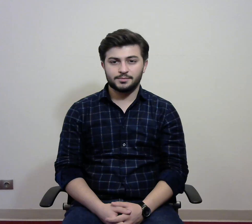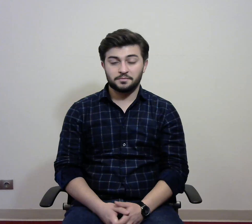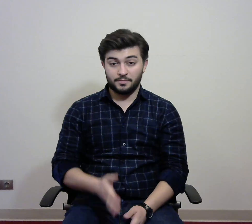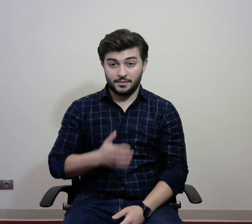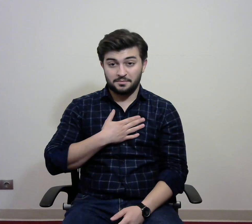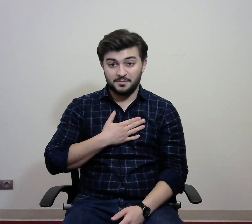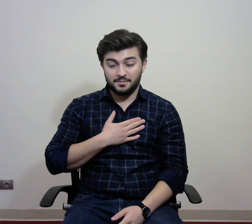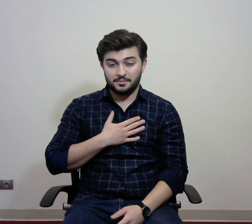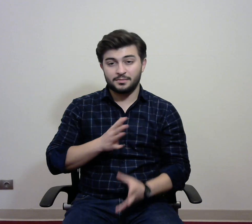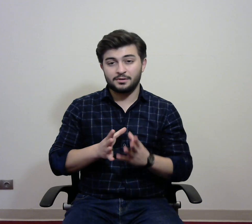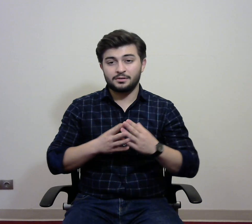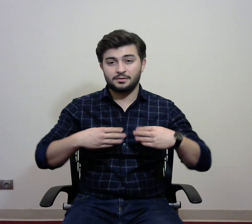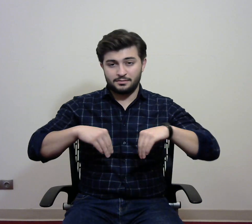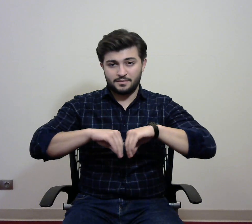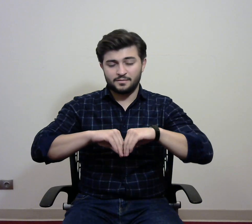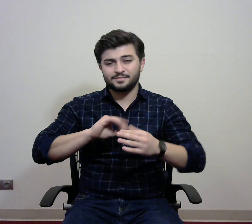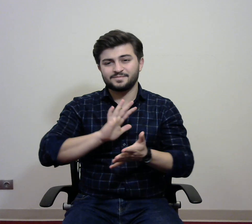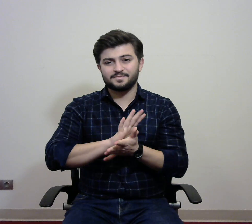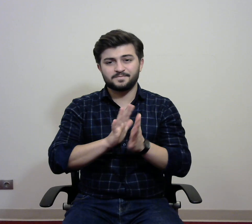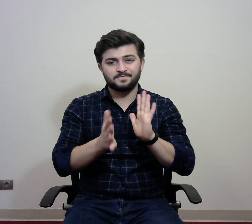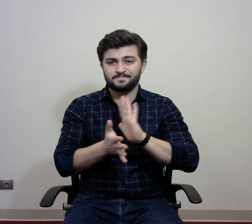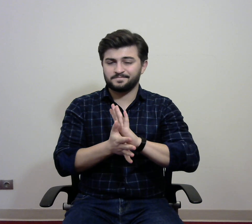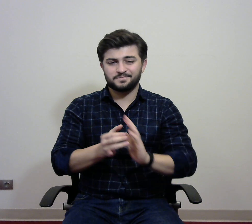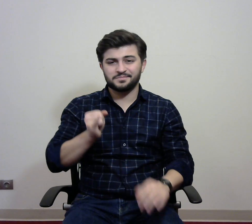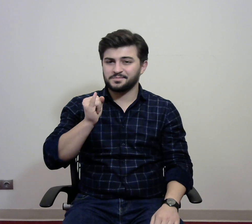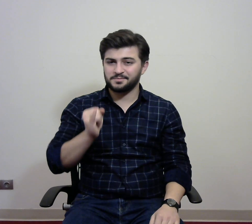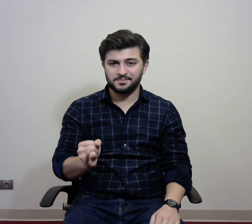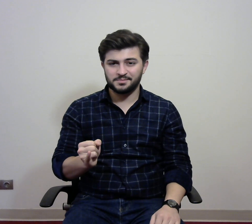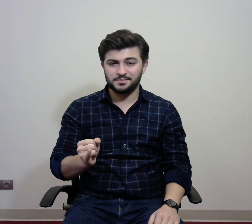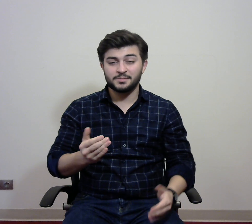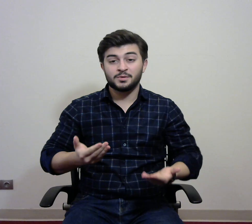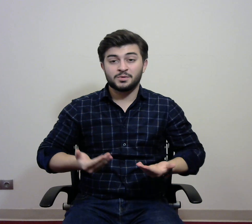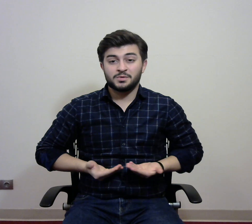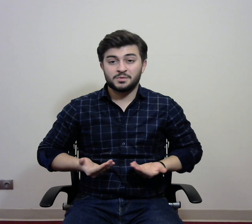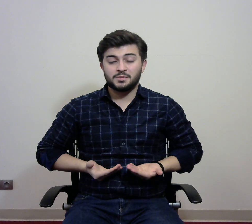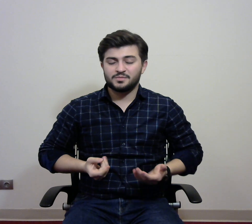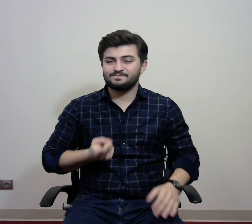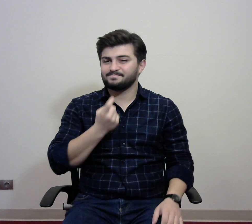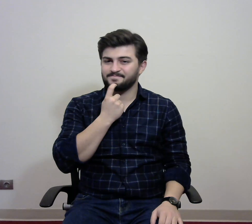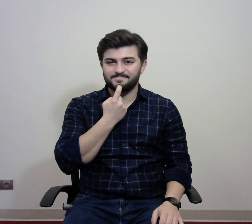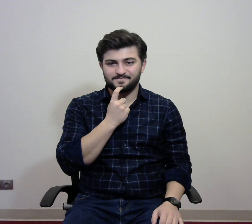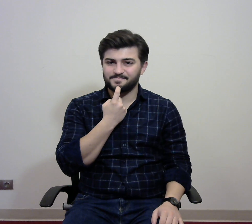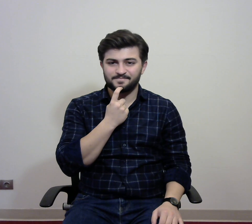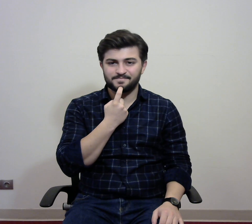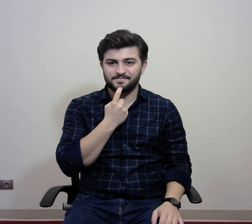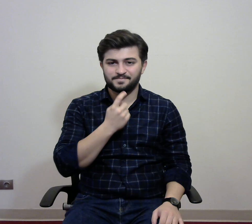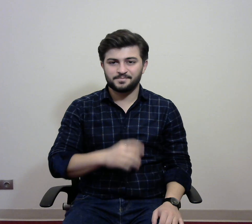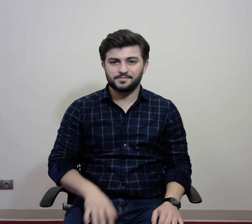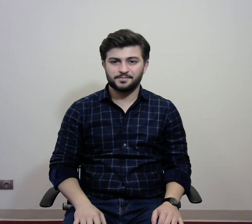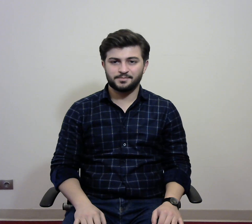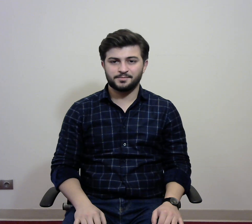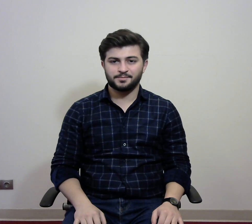Mənim ailəmin vəziyyəti yaxşı deyil, yaşamaq çətindir